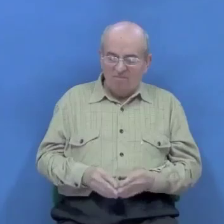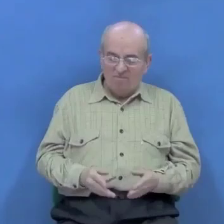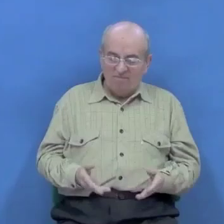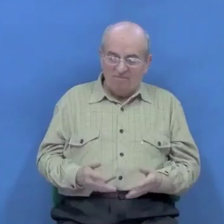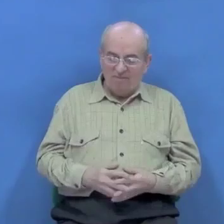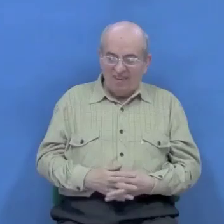Razem.